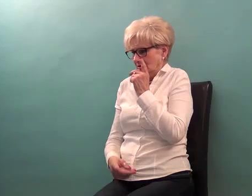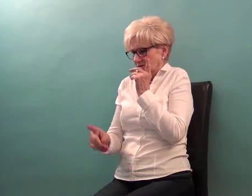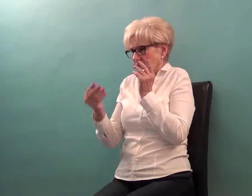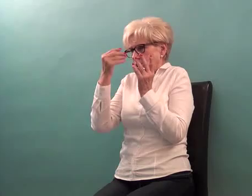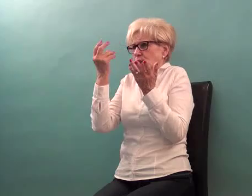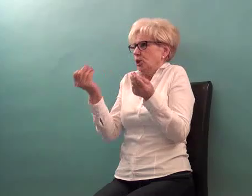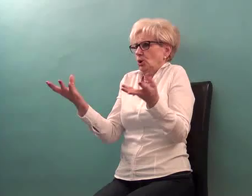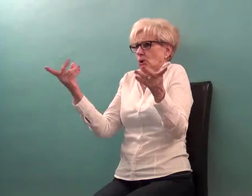To wyglądało jak duch.